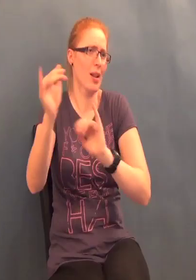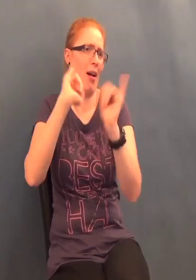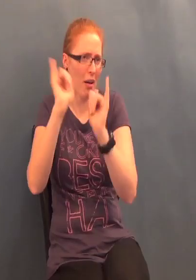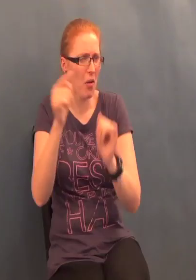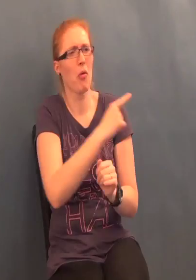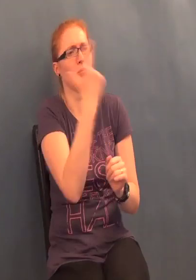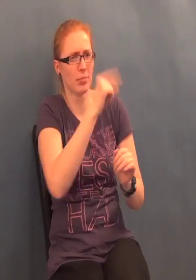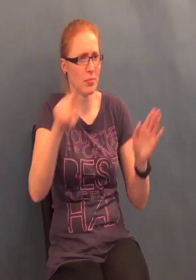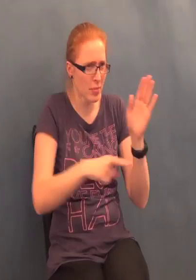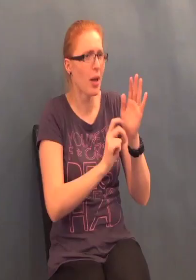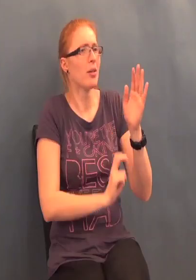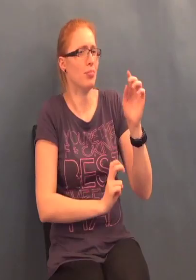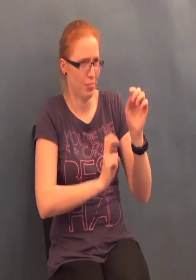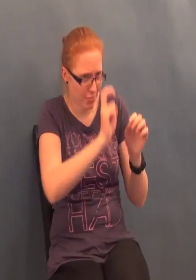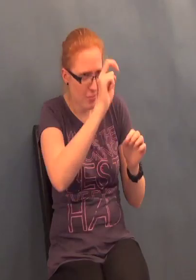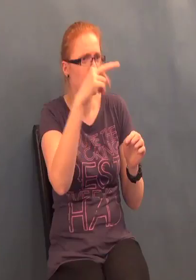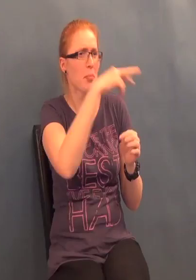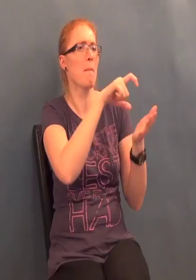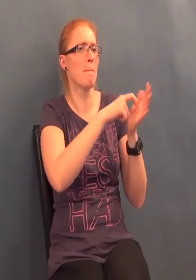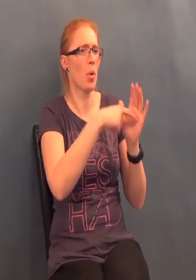On wjeżdża windą na górę i wchodzi do pokoju.